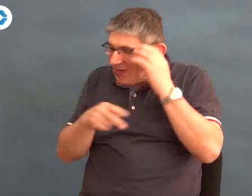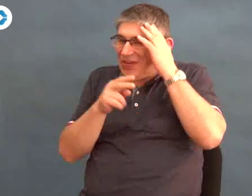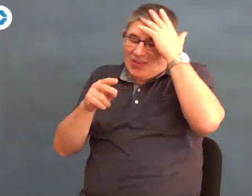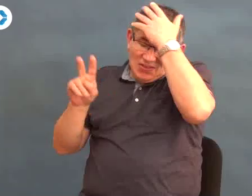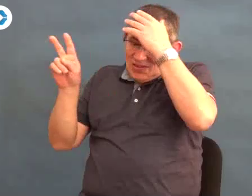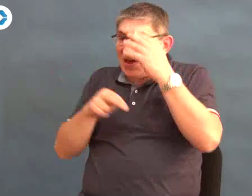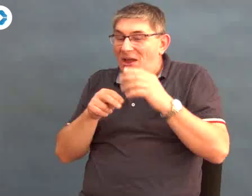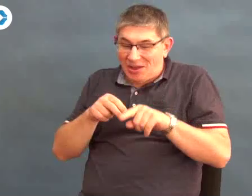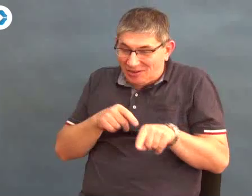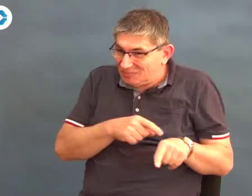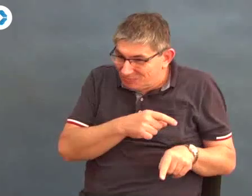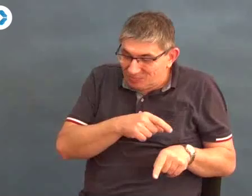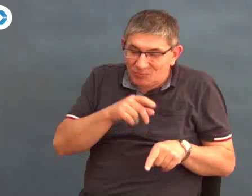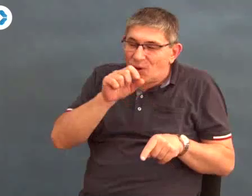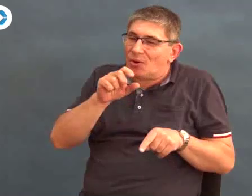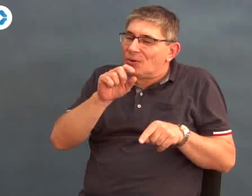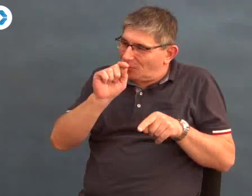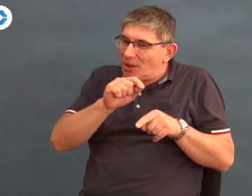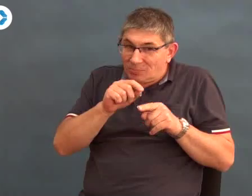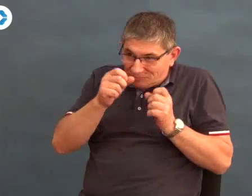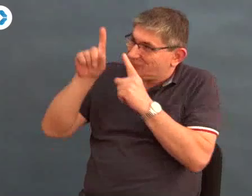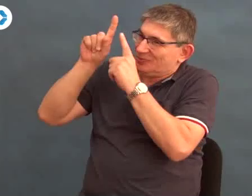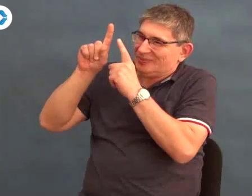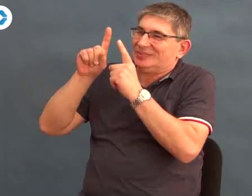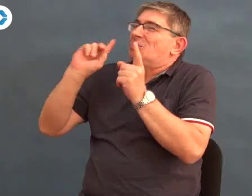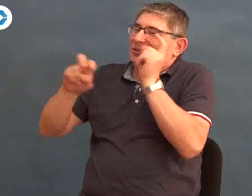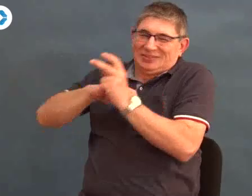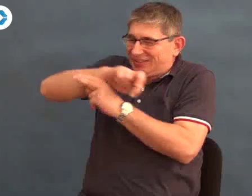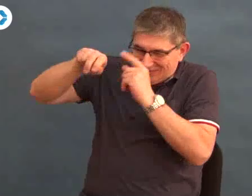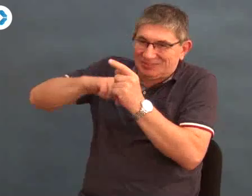Ptaszek nagle go spostrzega i zaczyna uciekać.